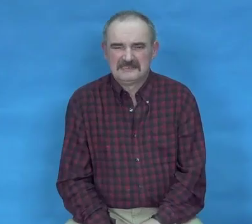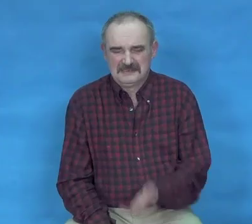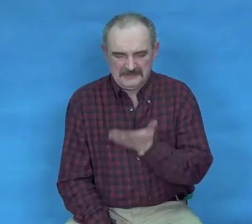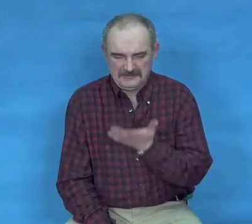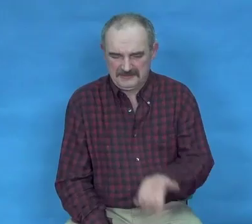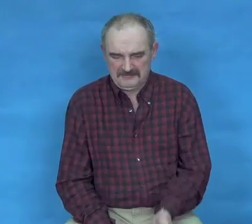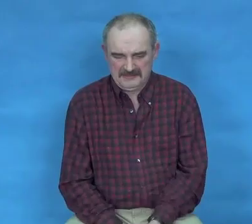Nie ma.